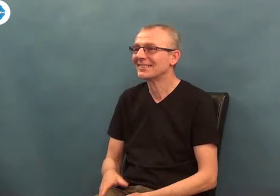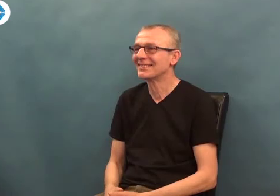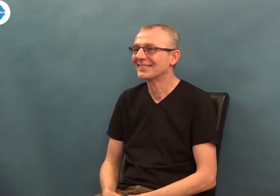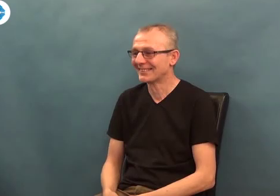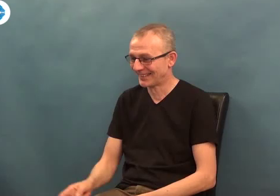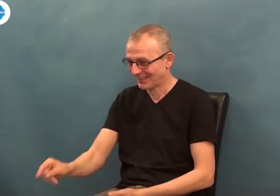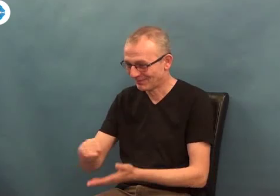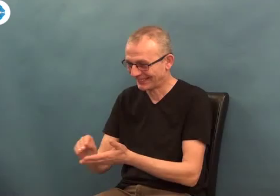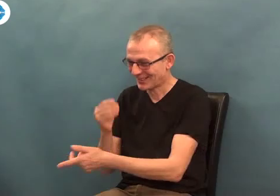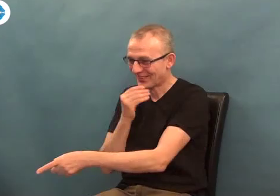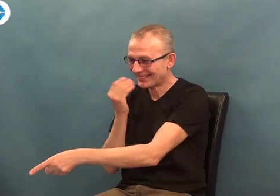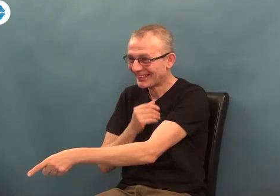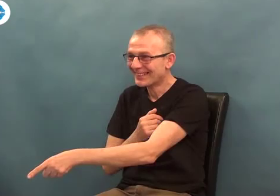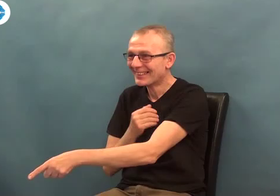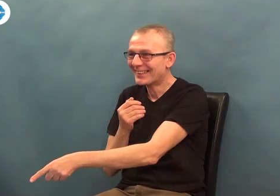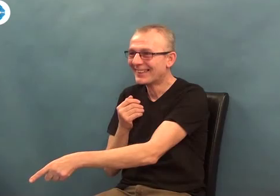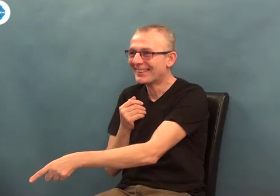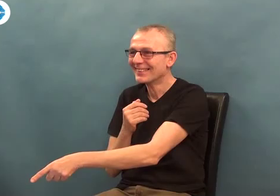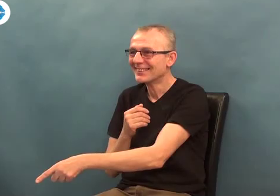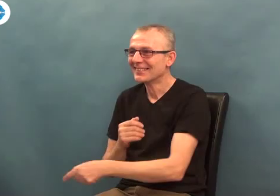Tu jest napisane: nad morze.